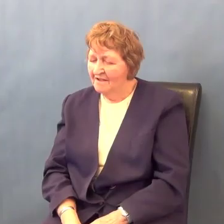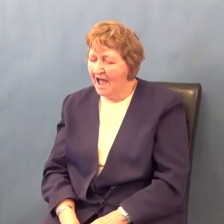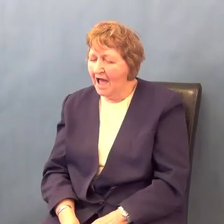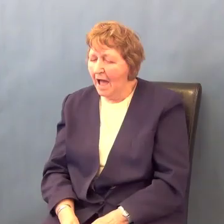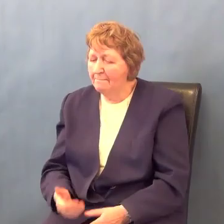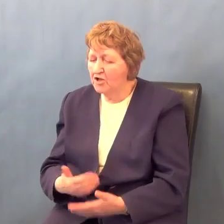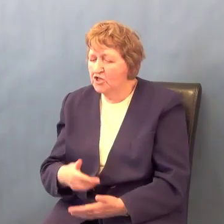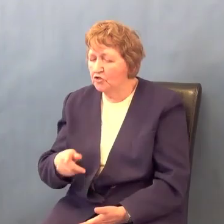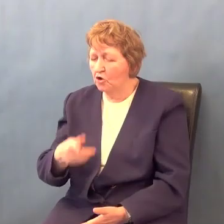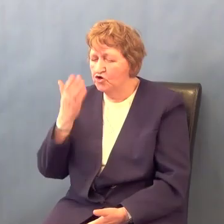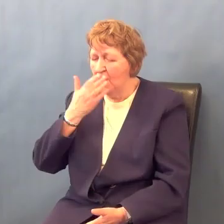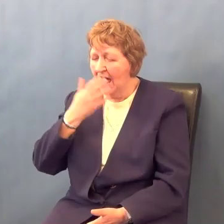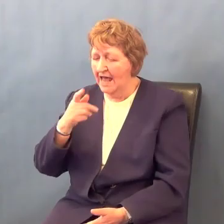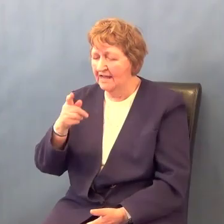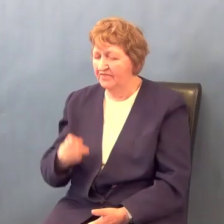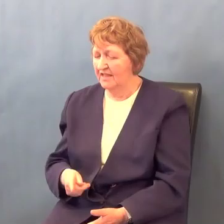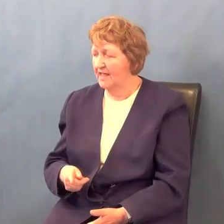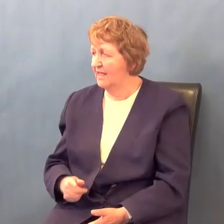Dlaczego jest czarny wykrzyknik?